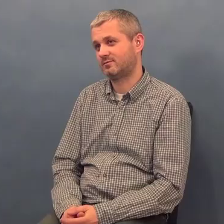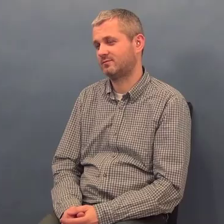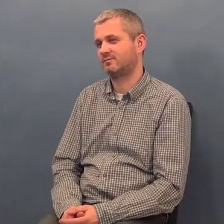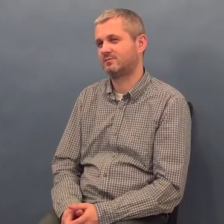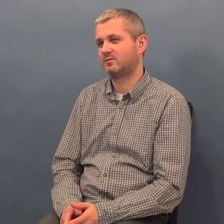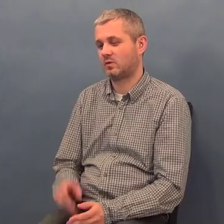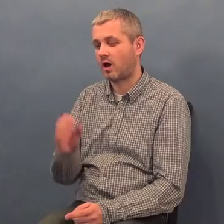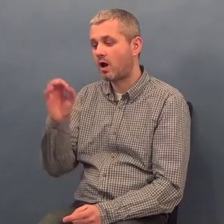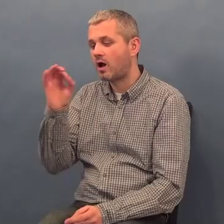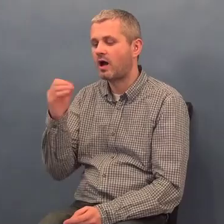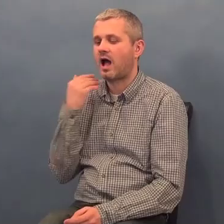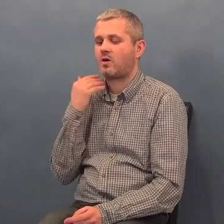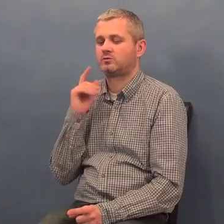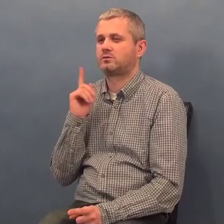Zakaz napoju z procentami, alkoholu.